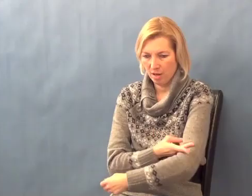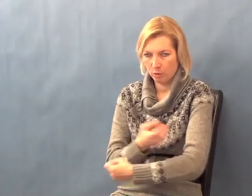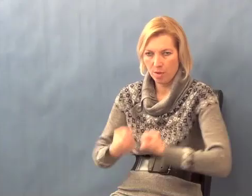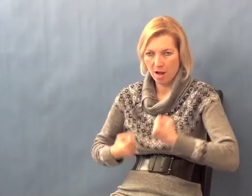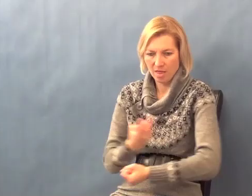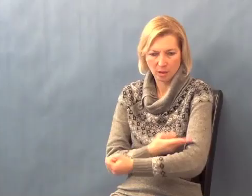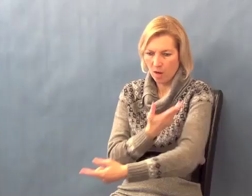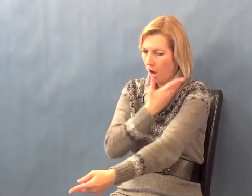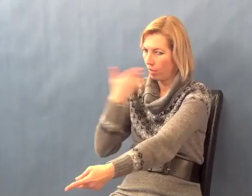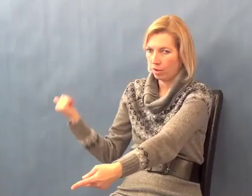Aha, jechać taksówką.